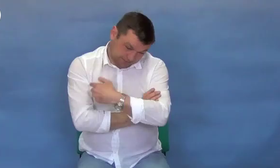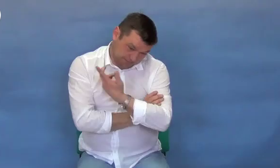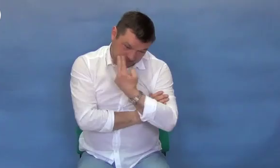Zobaczę.